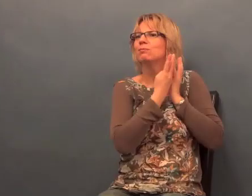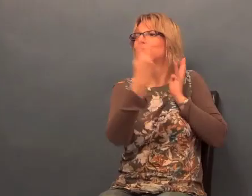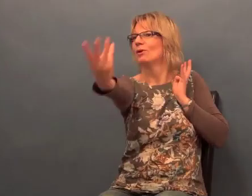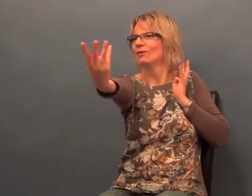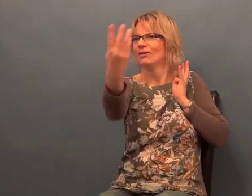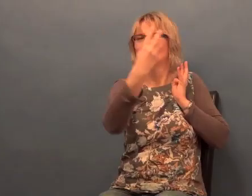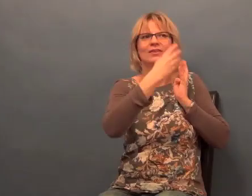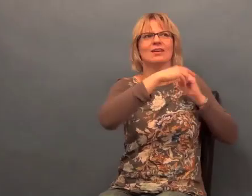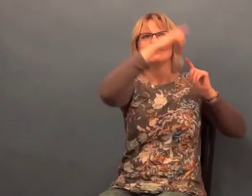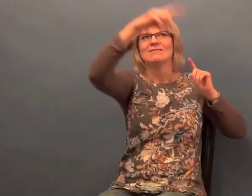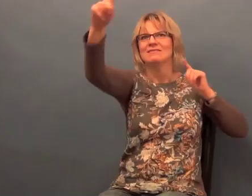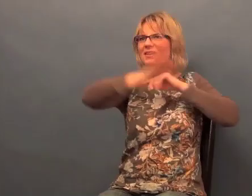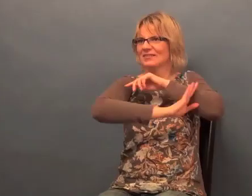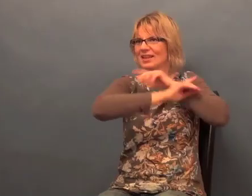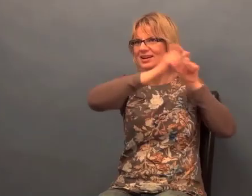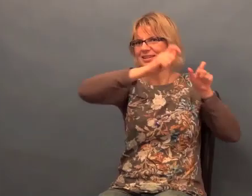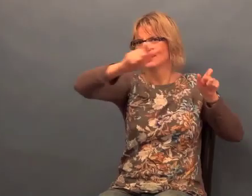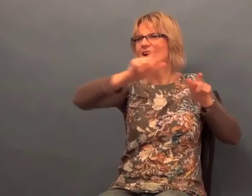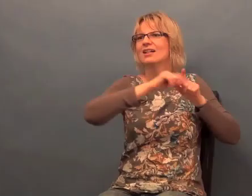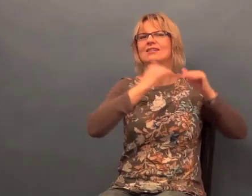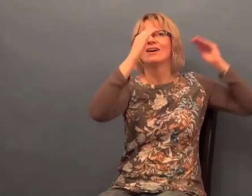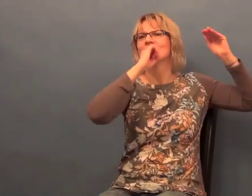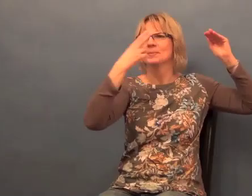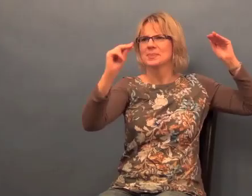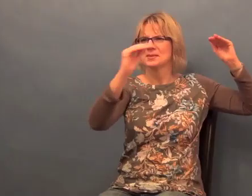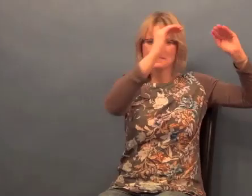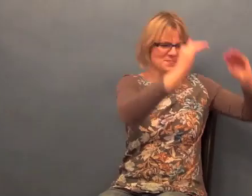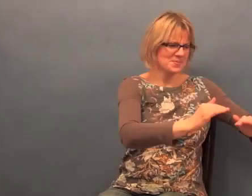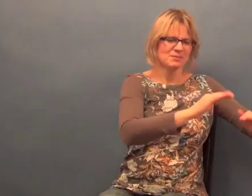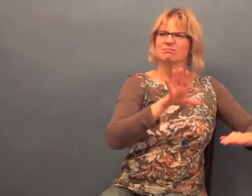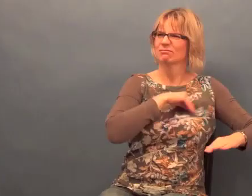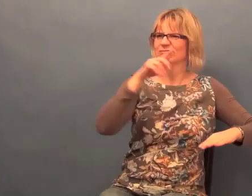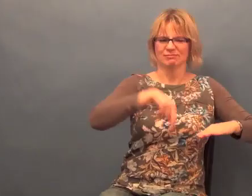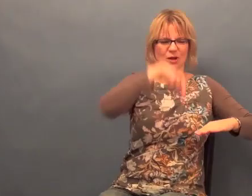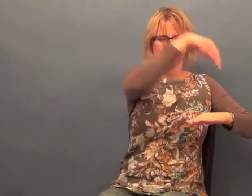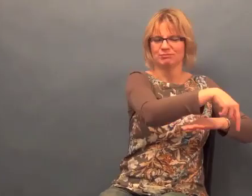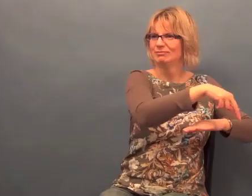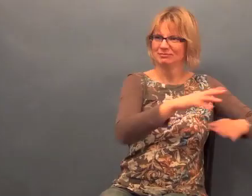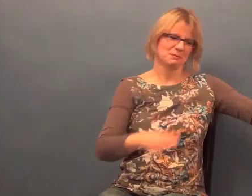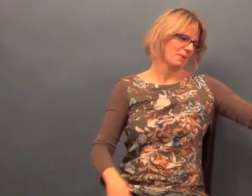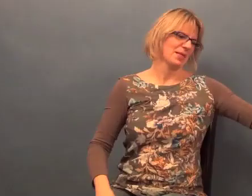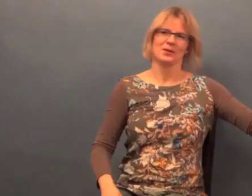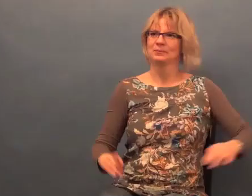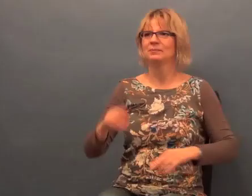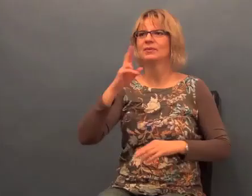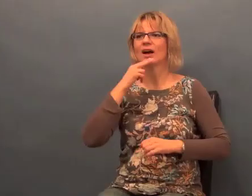Przed domem stał niewysoki płotek, taki, że można go przeskoczyć.